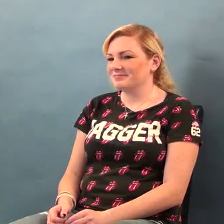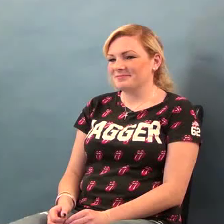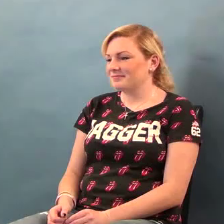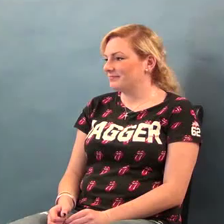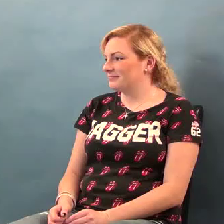Praca.